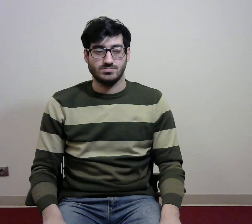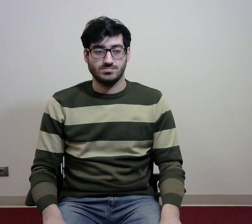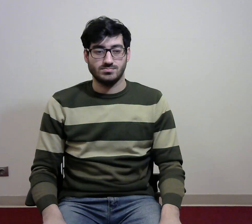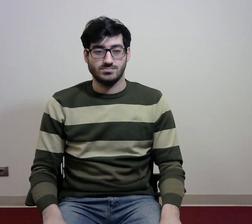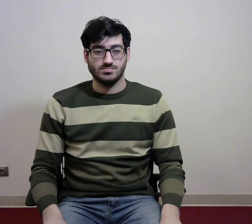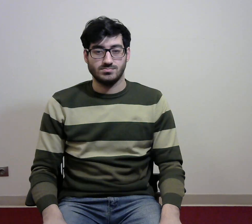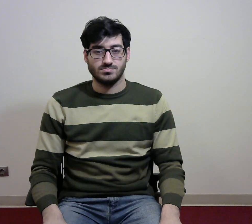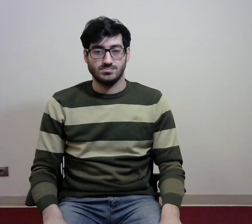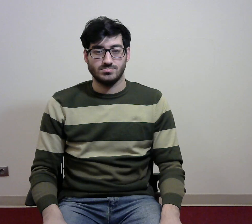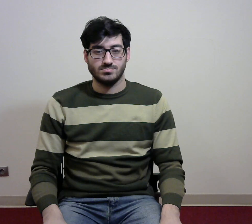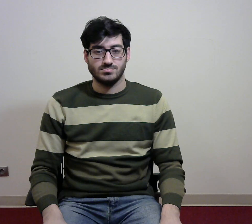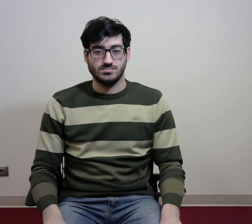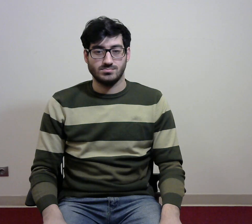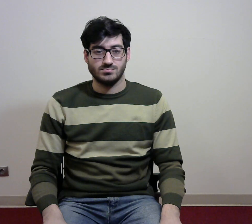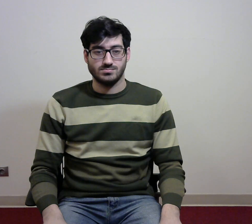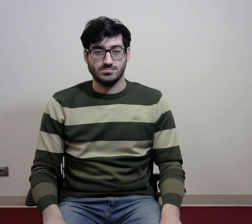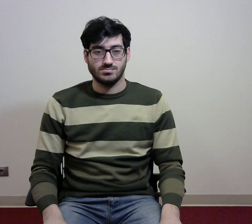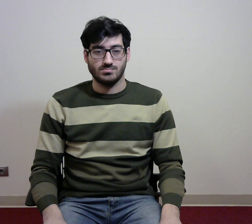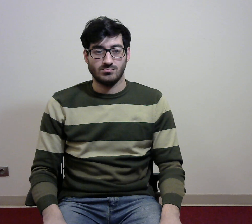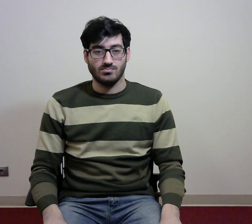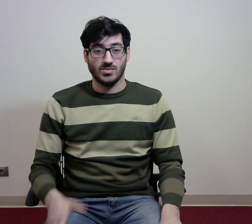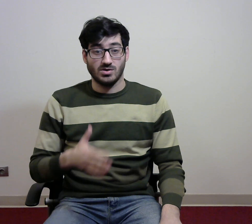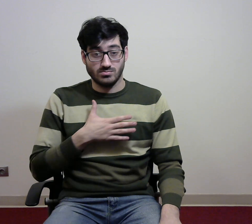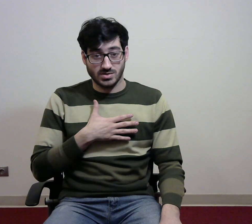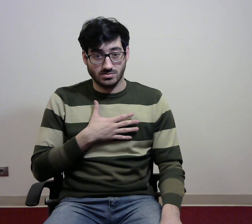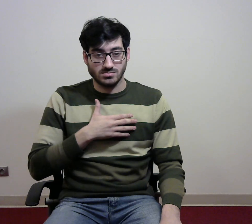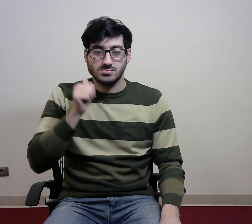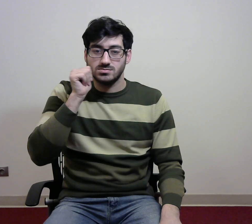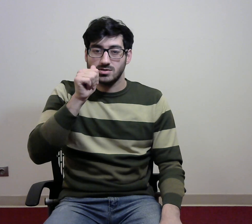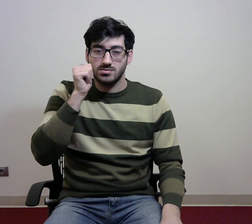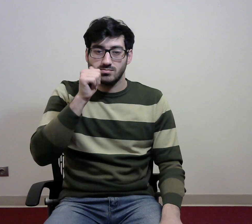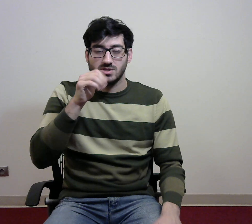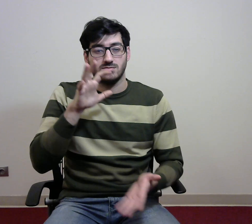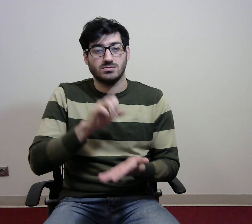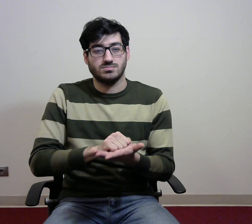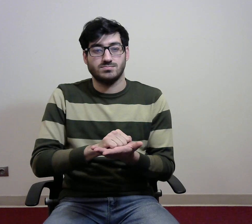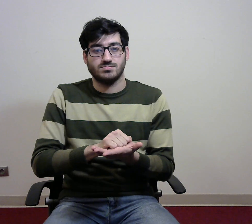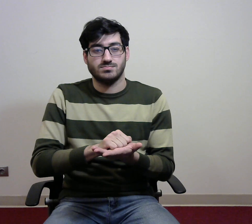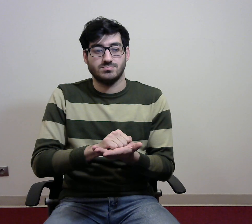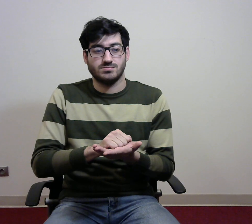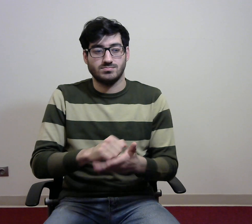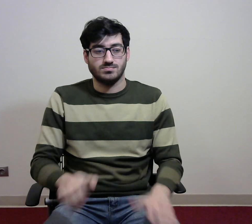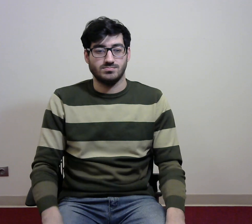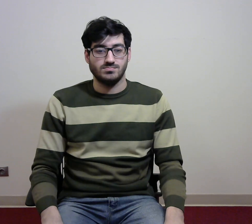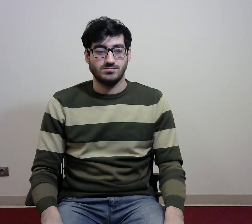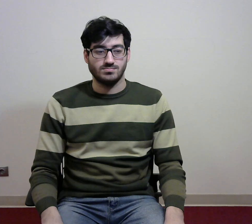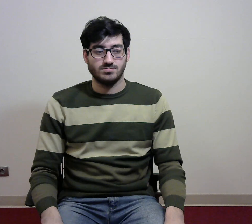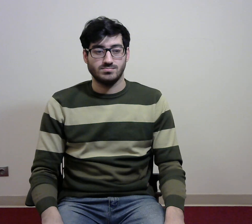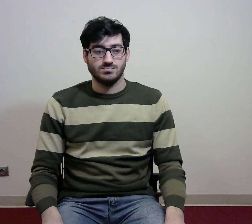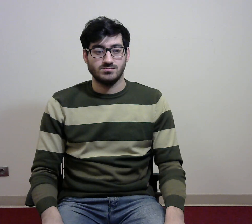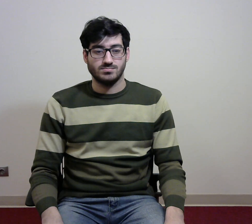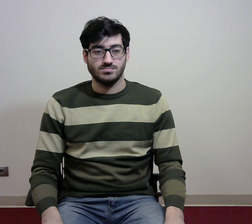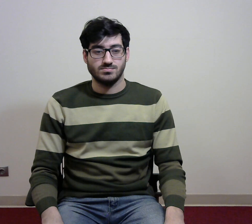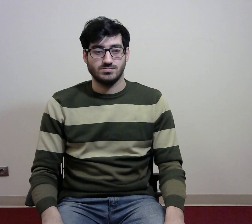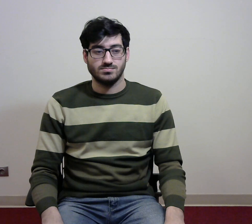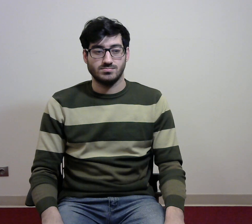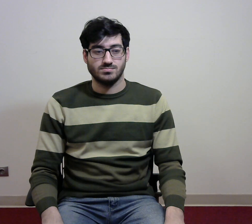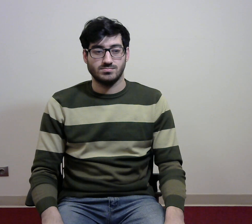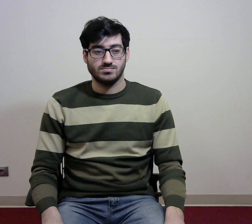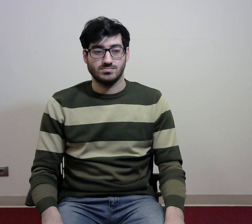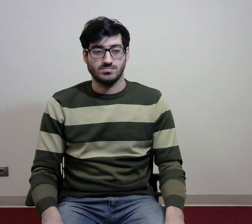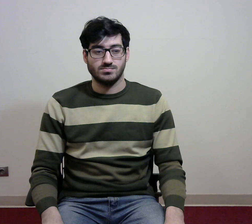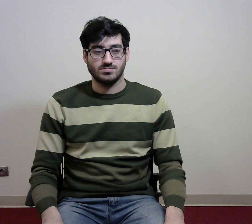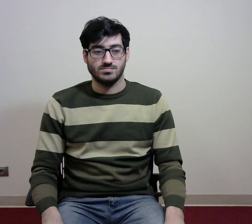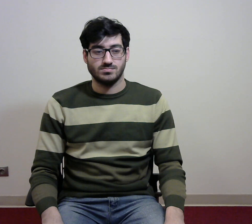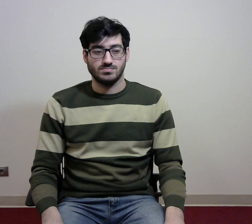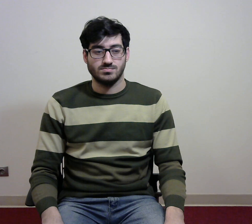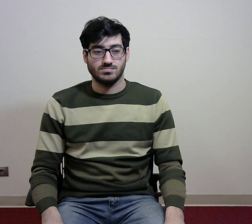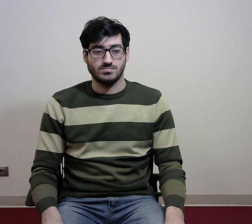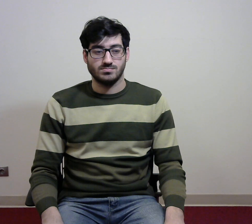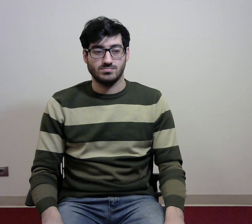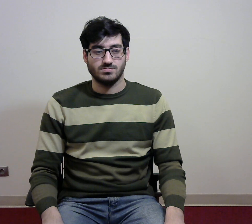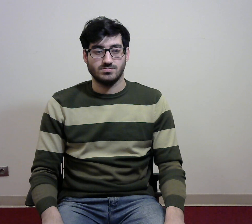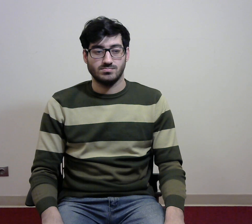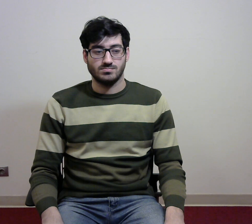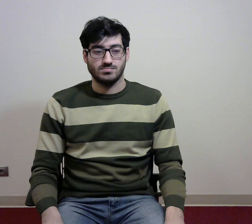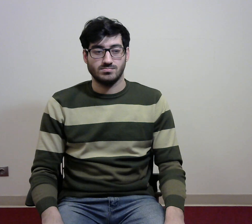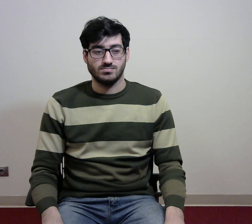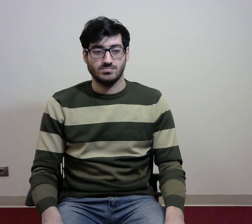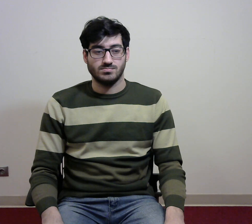Mən sabah məşğulam